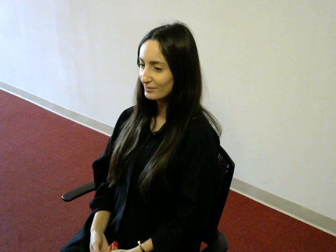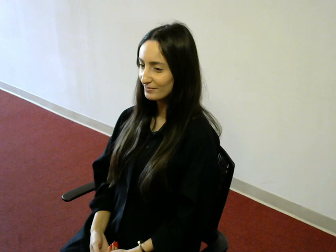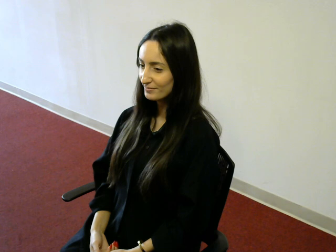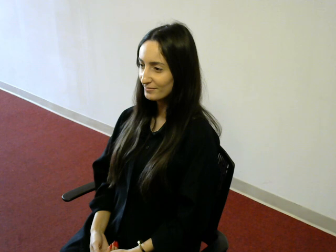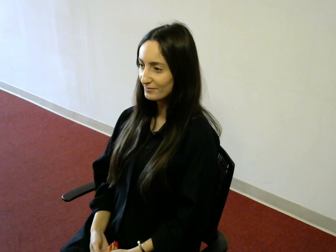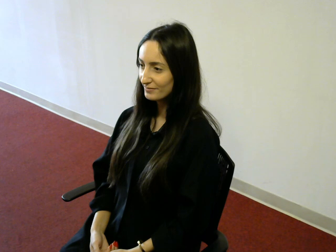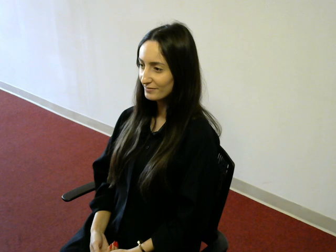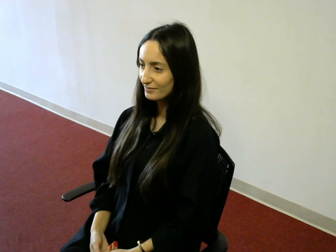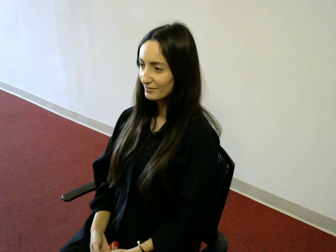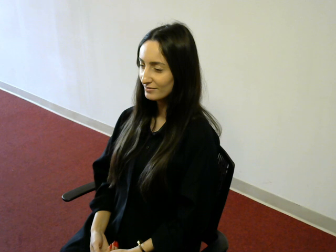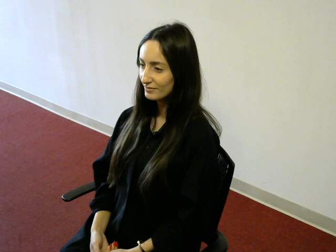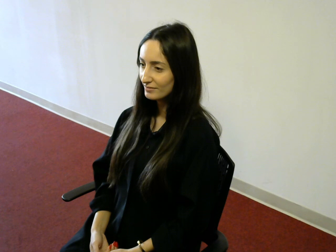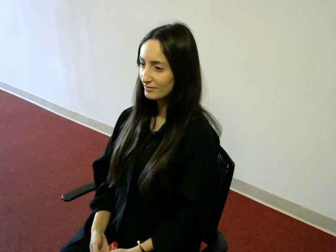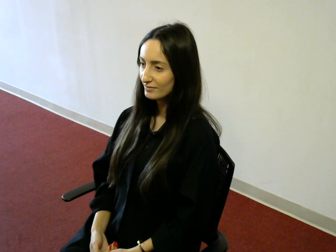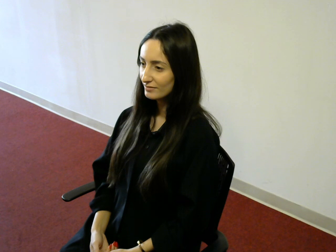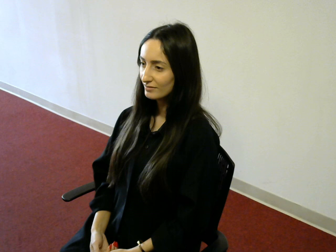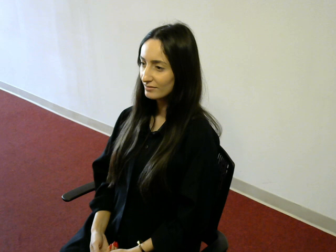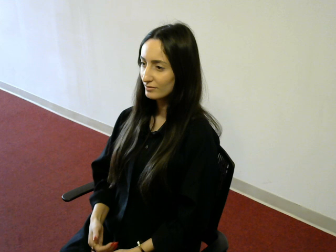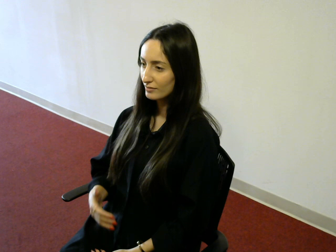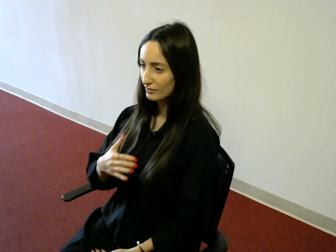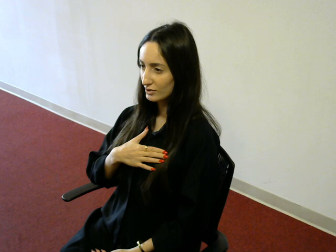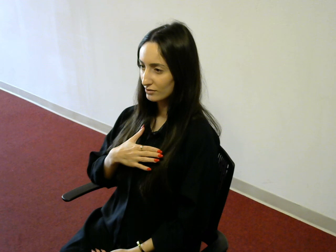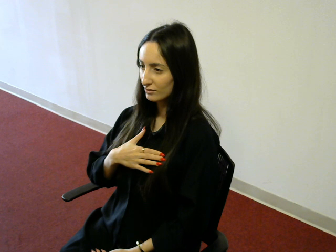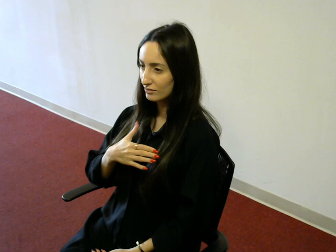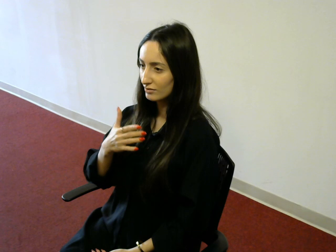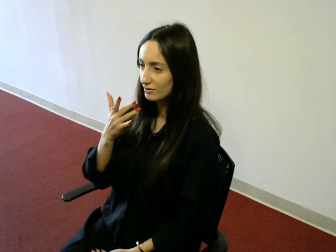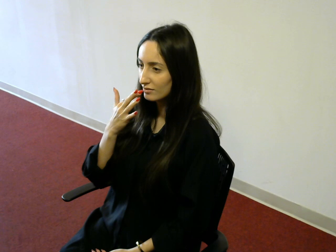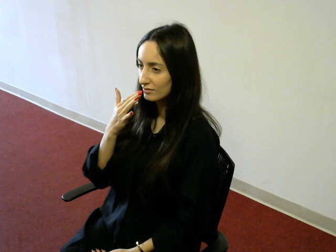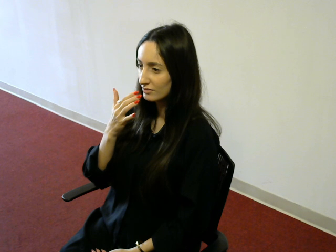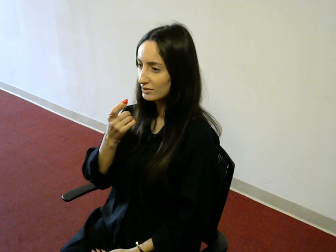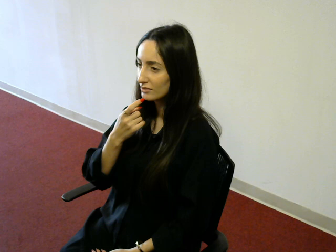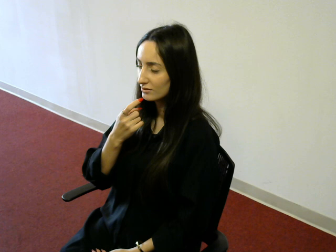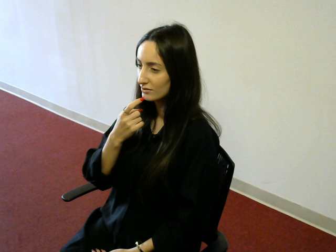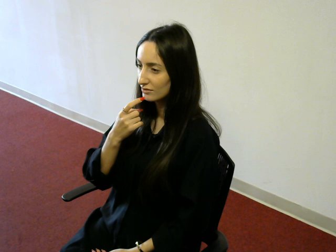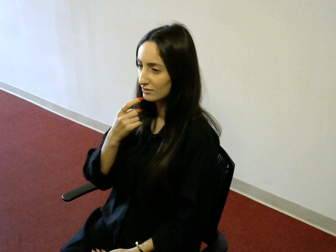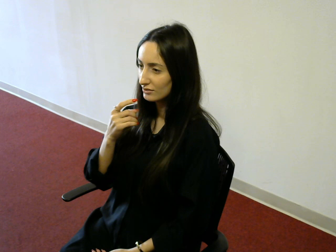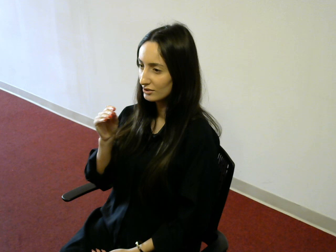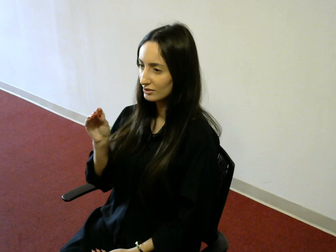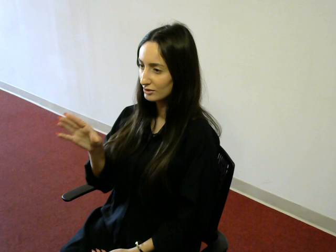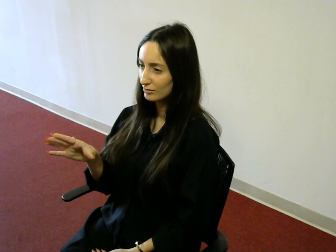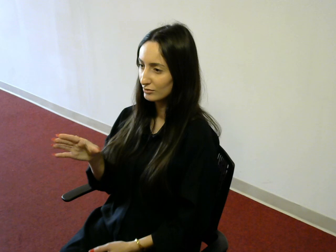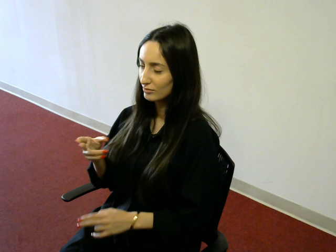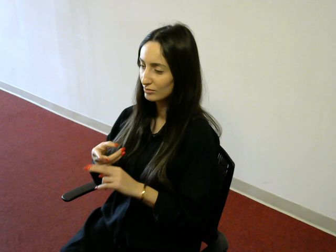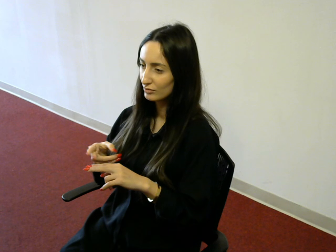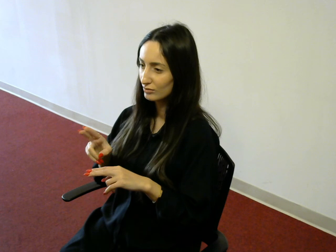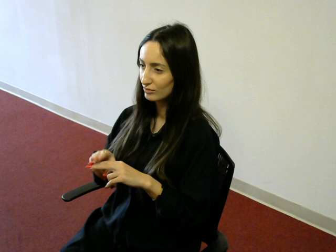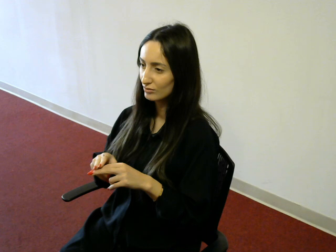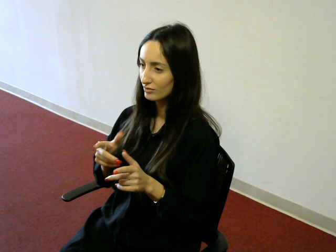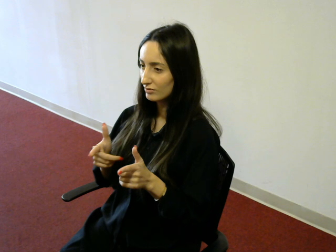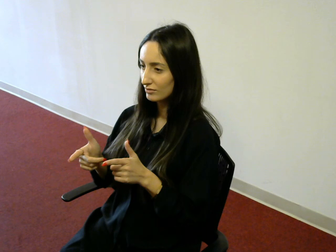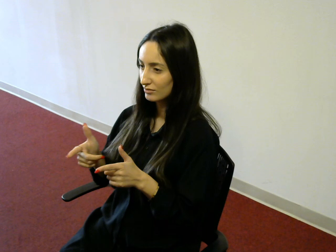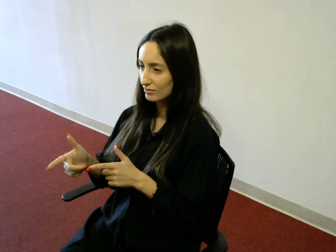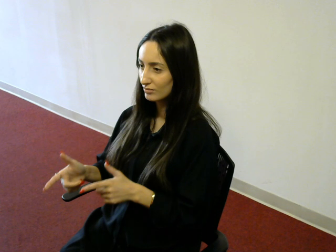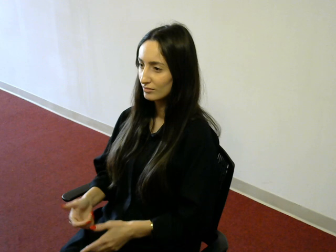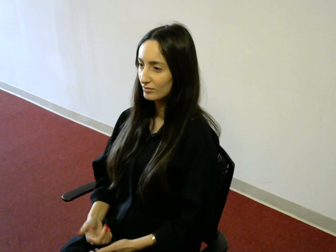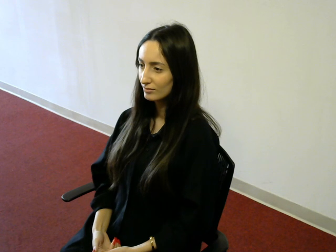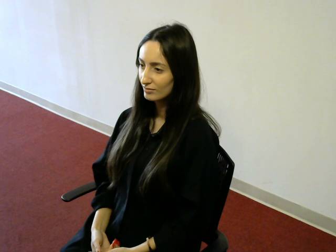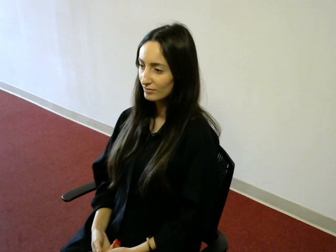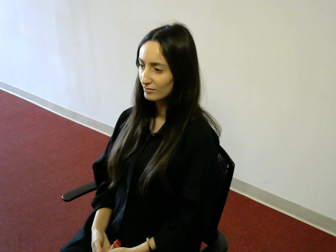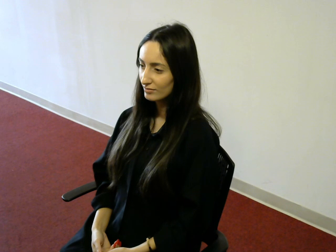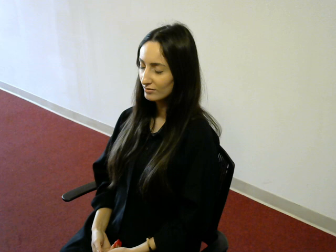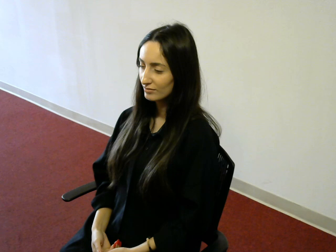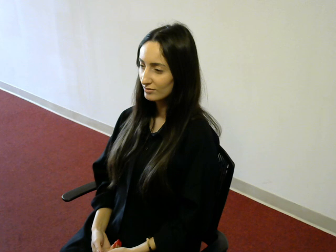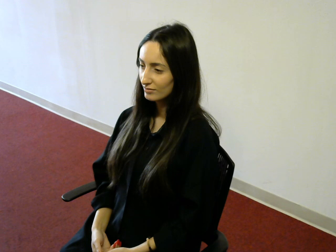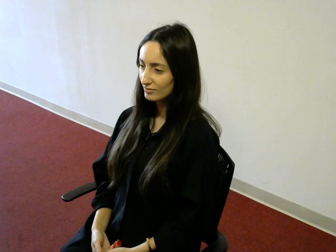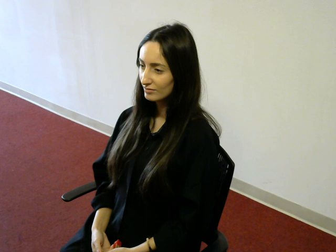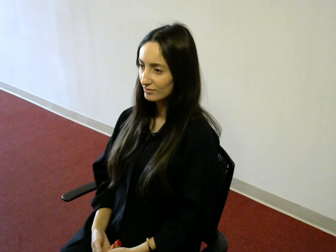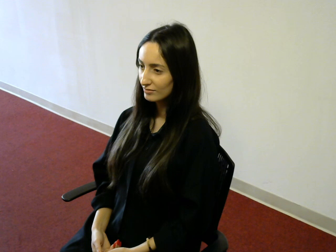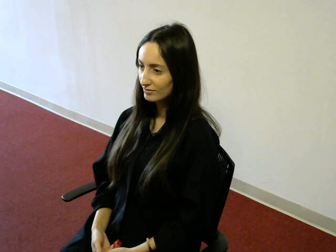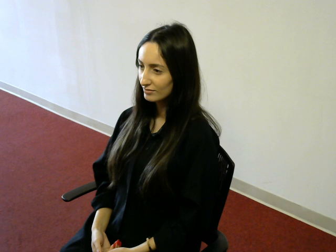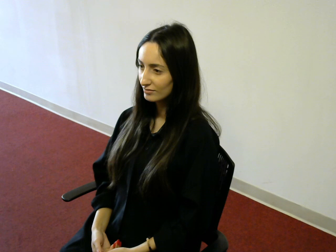Mən xarici dil diplom üçün hazırlaşıram